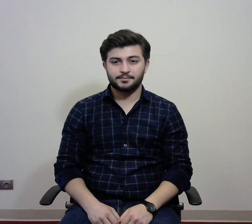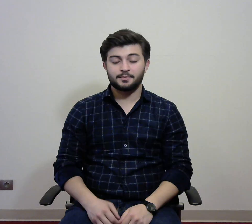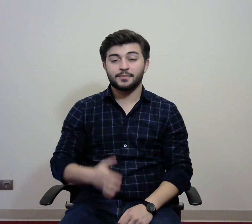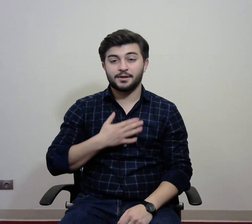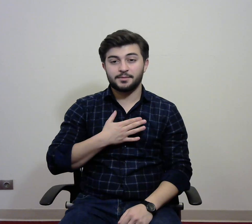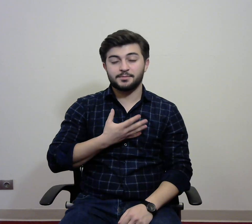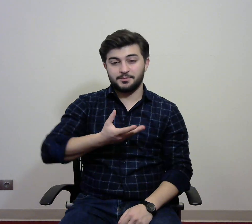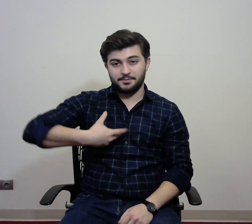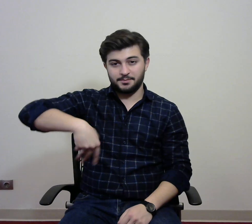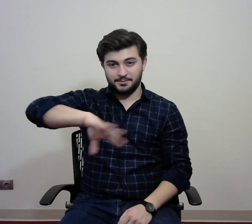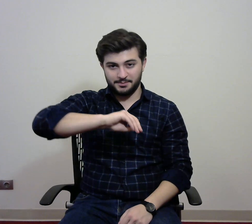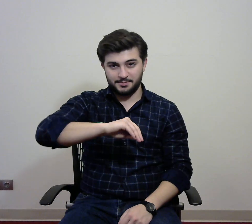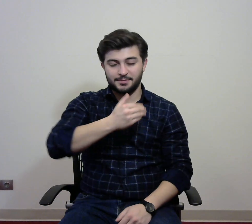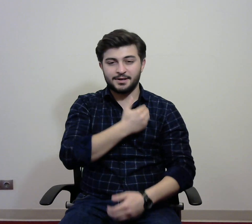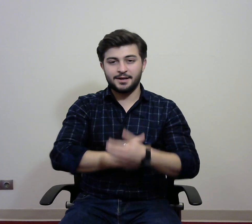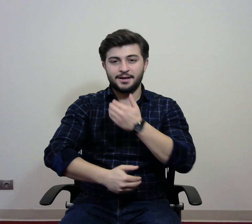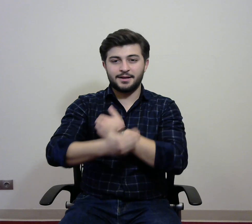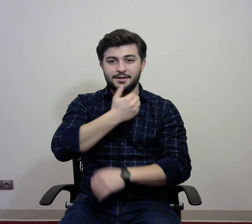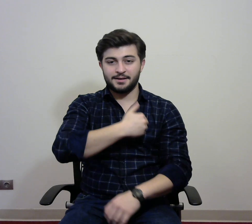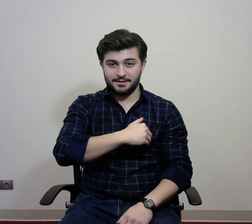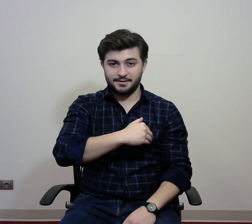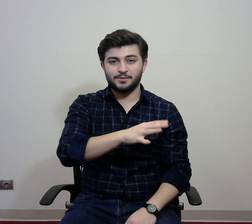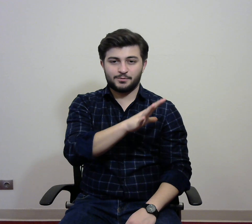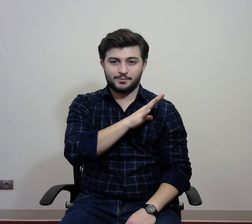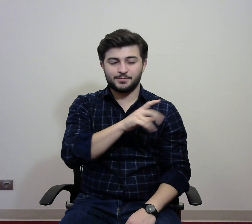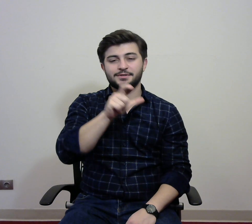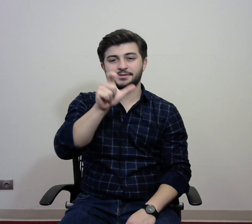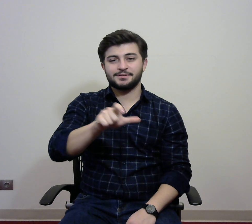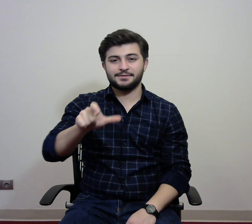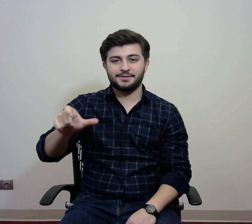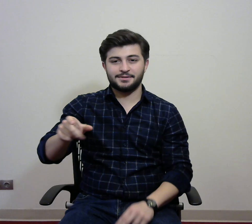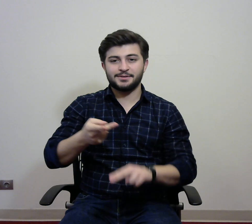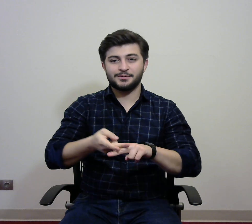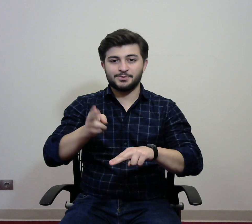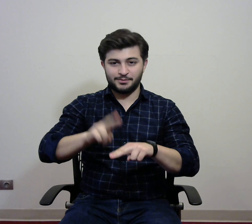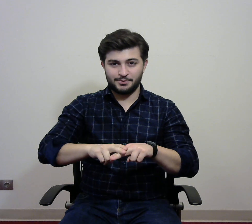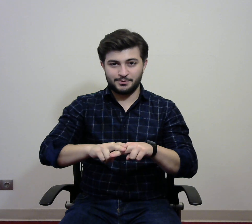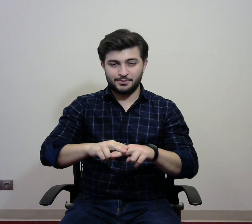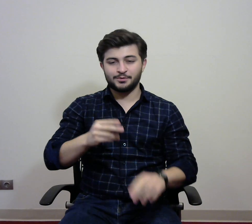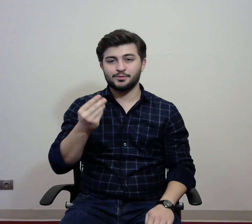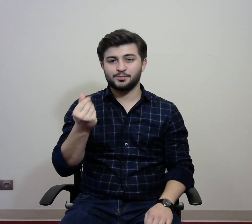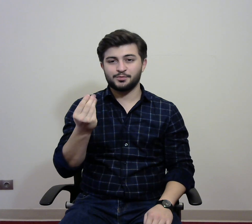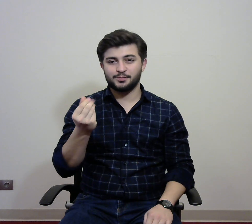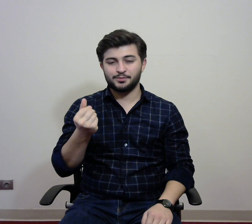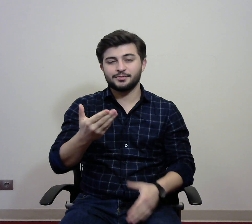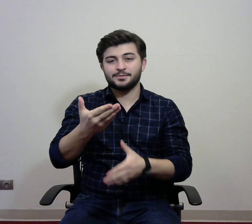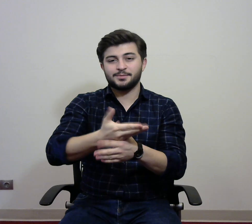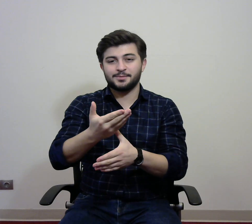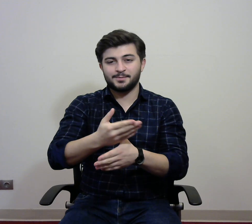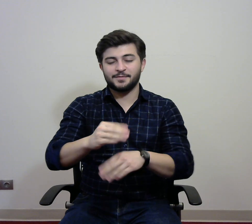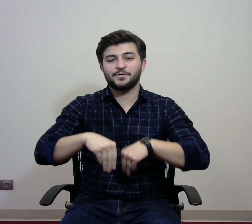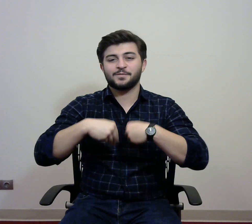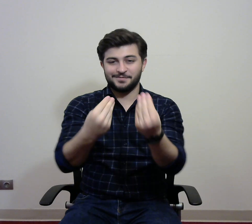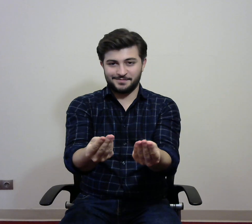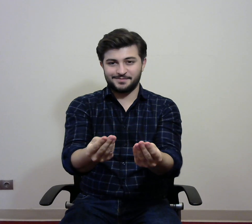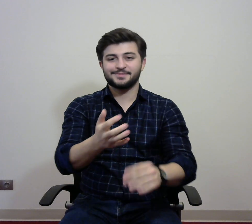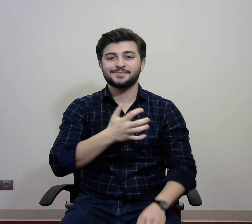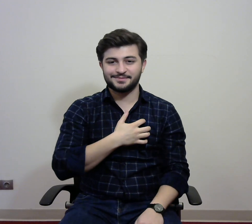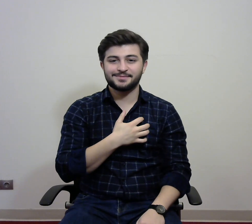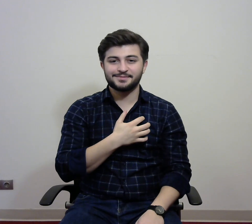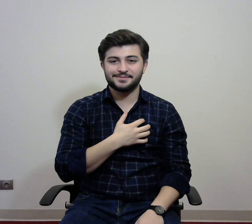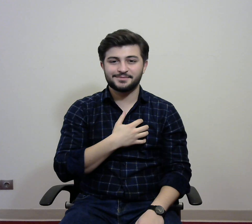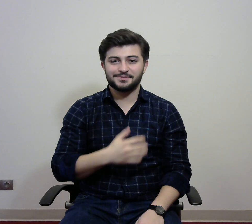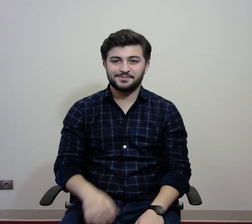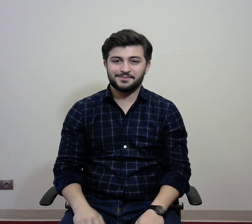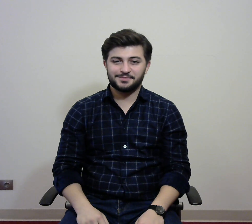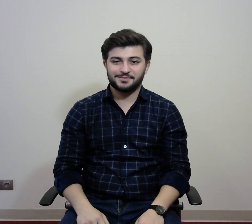Biz əlilliyi olan şəxslər üçün pul yardım vermək istəyirik